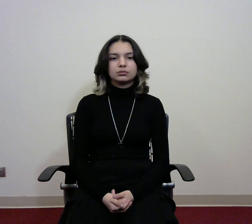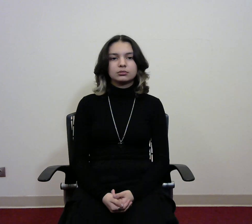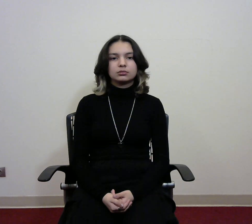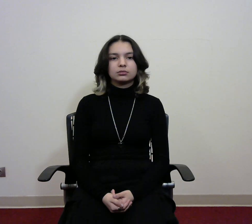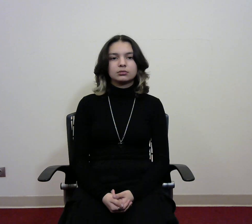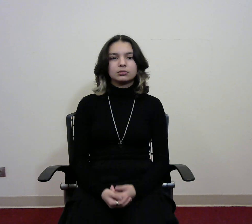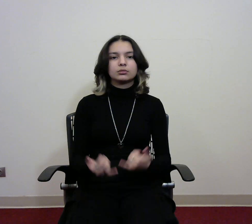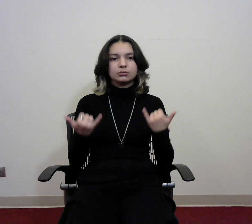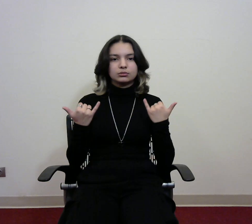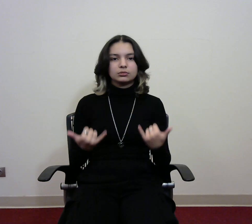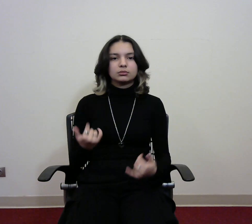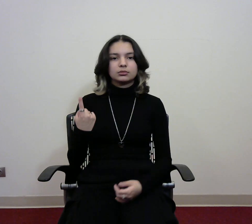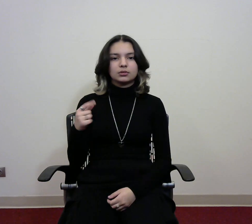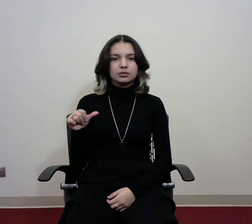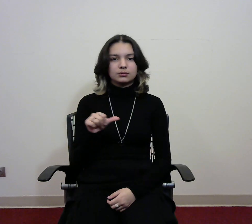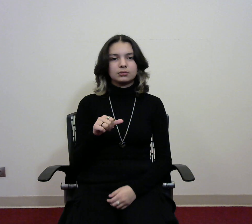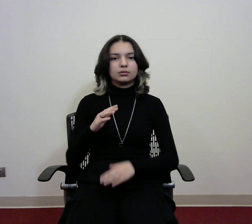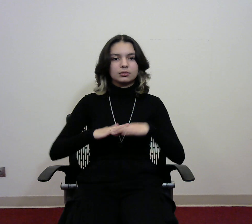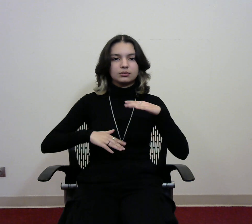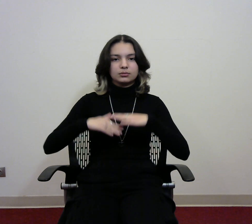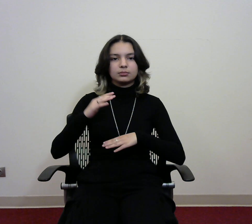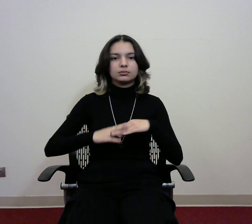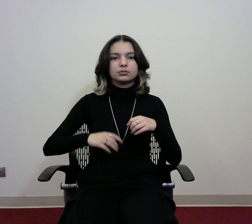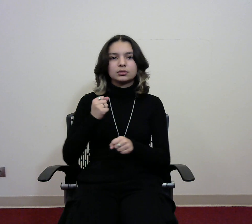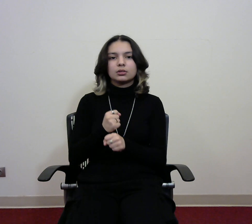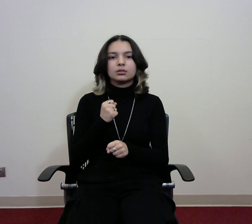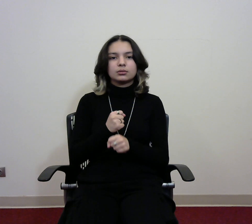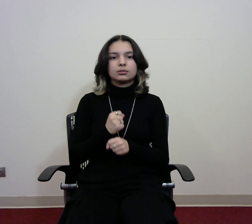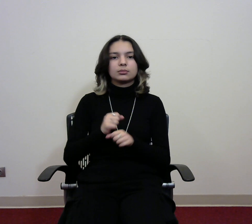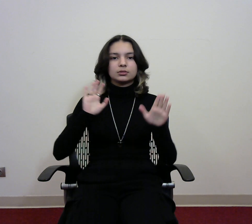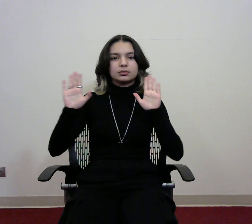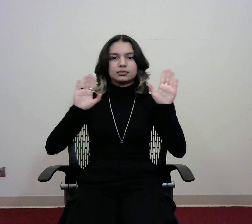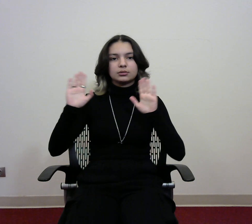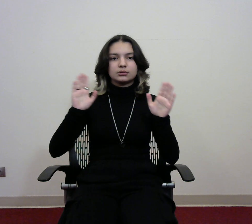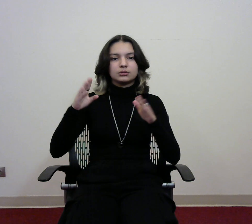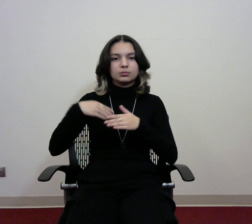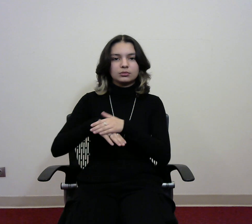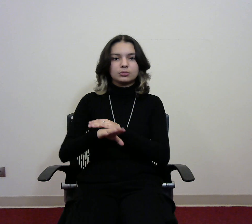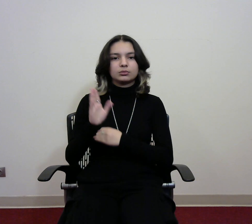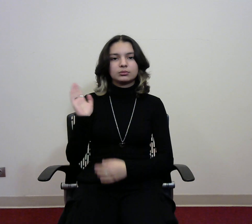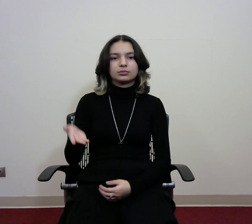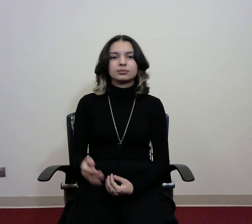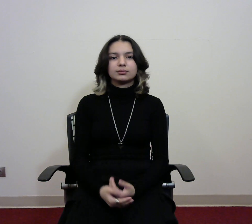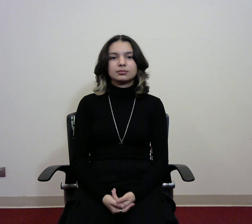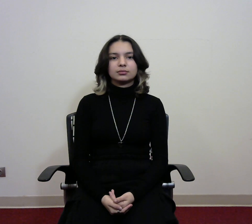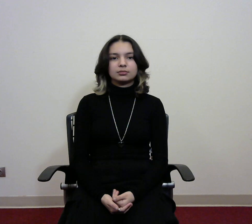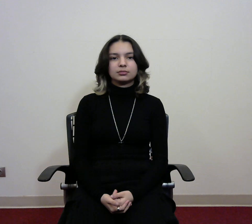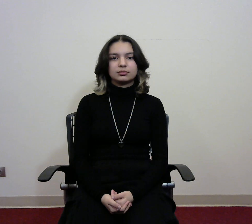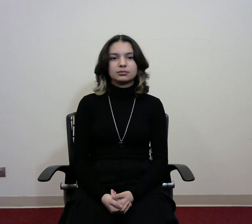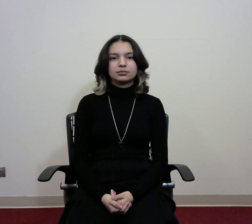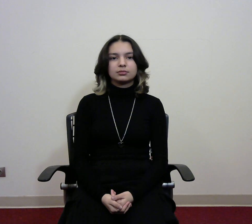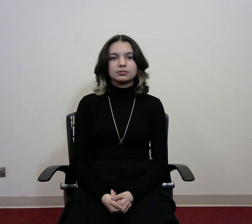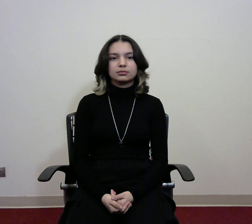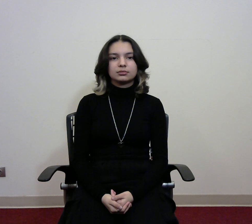Bu həftə əl işləri sərgisinə gedəcəm